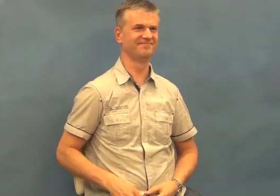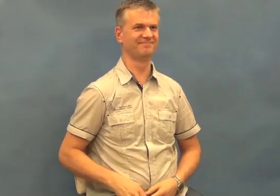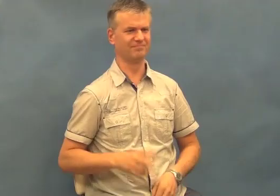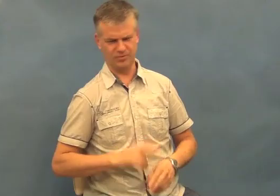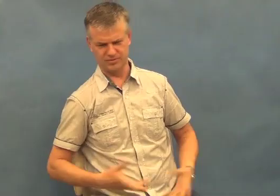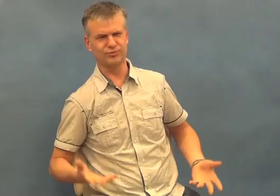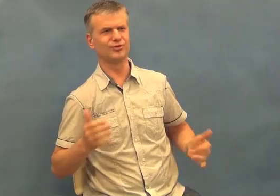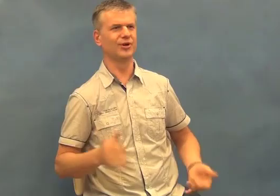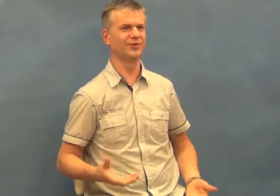Policjant patrzy i zastanawia się o co chodzi.